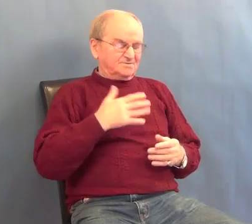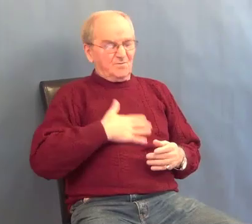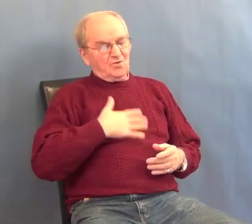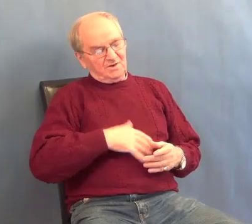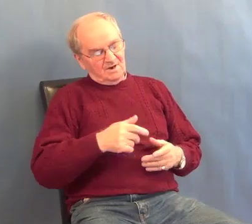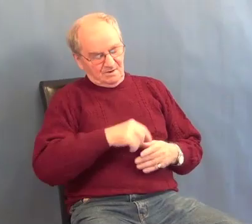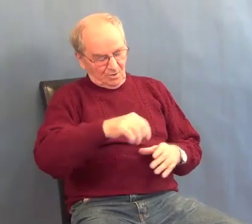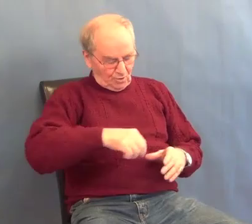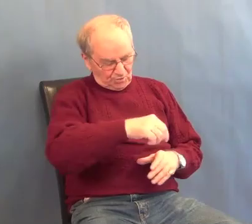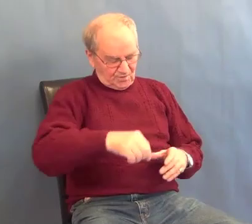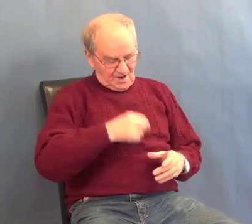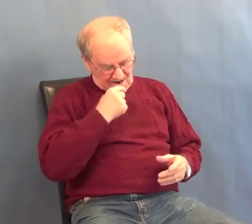W sobotę gotuję.